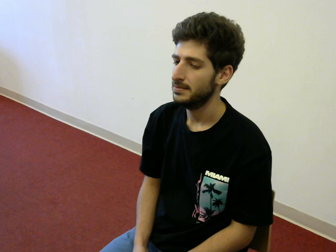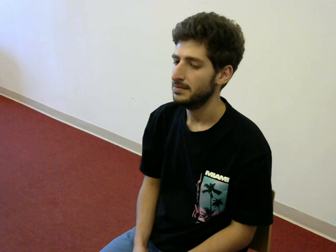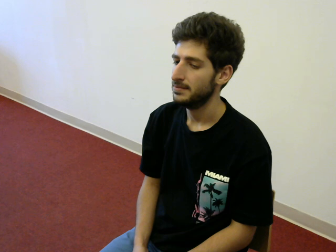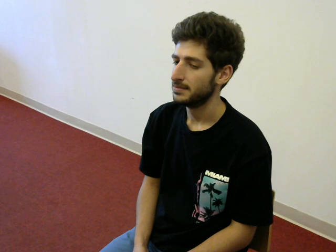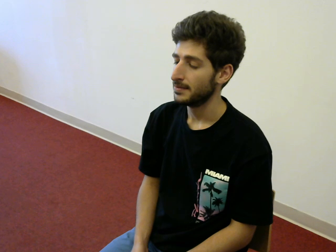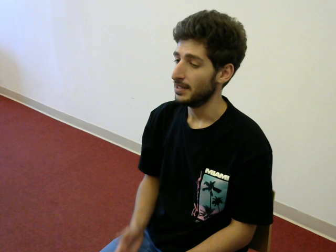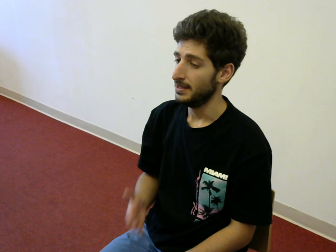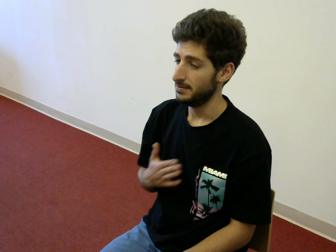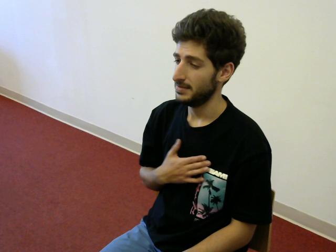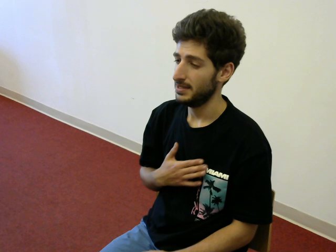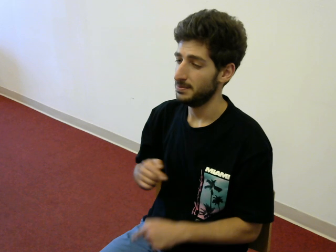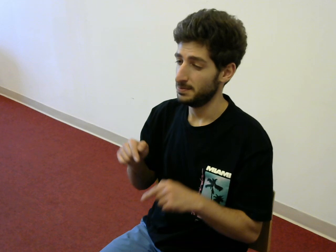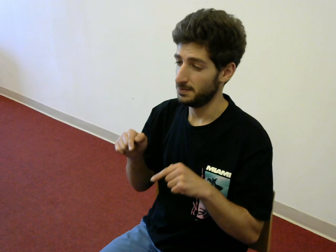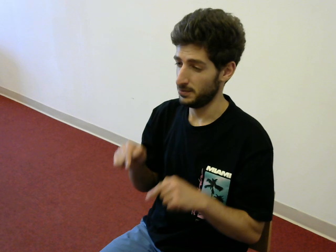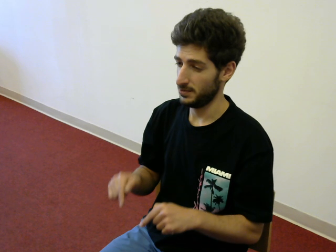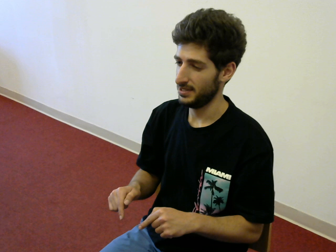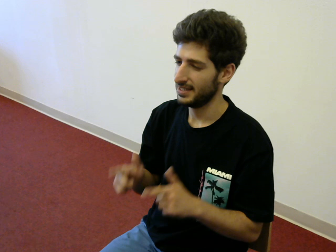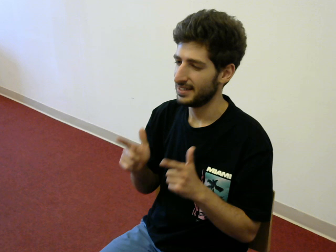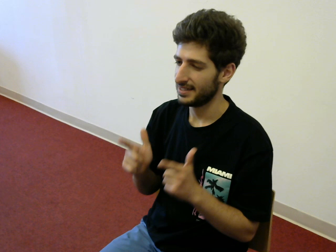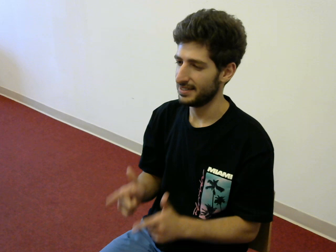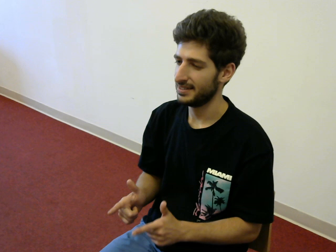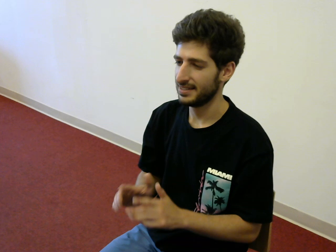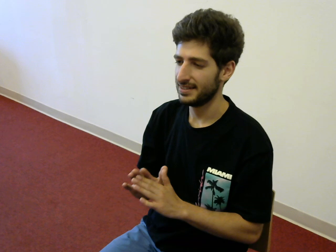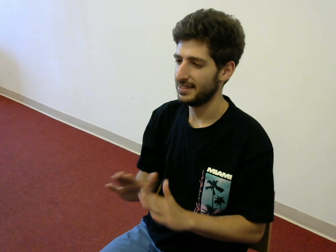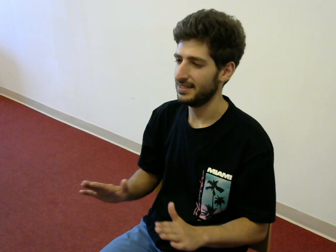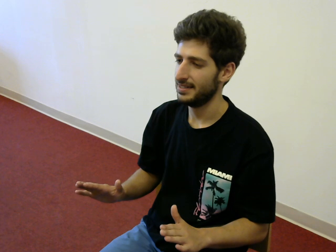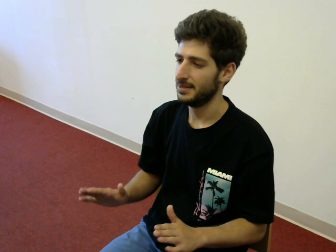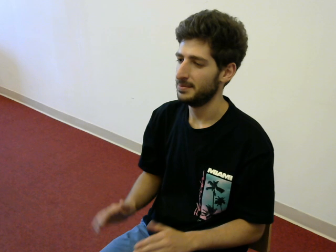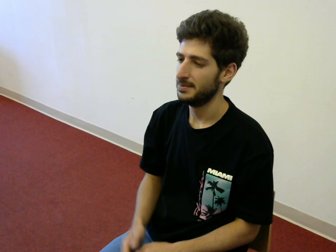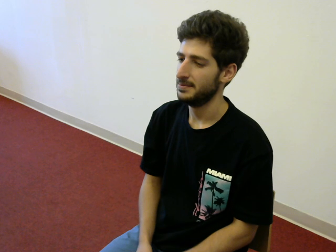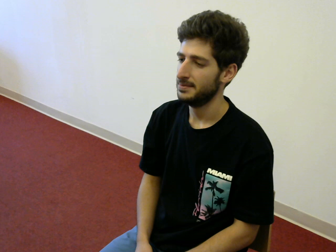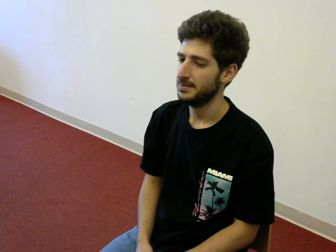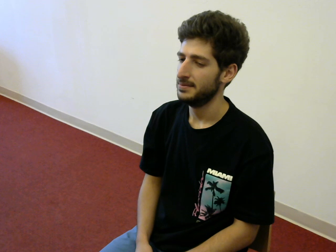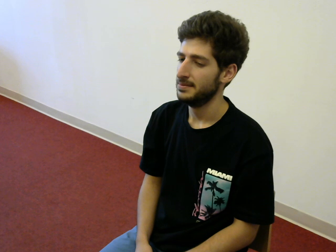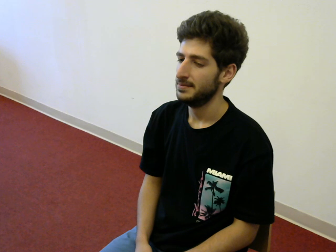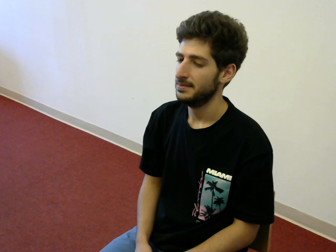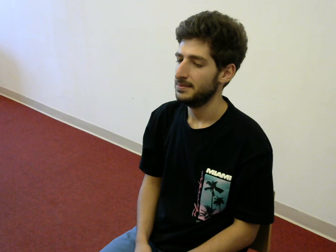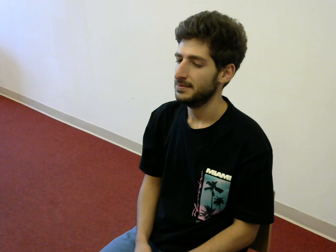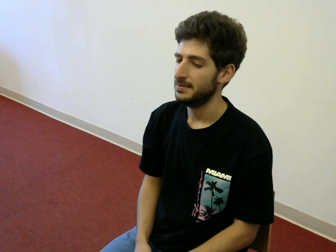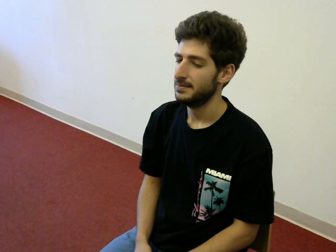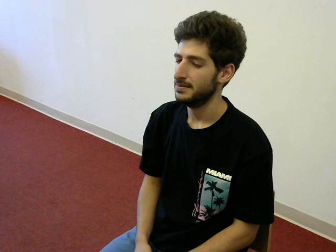Mən bununla razı deyiləm